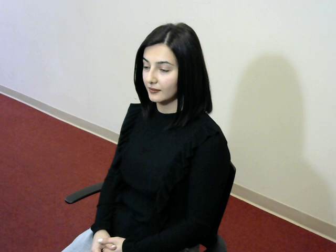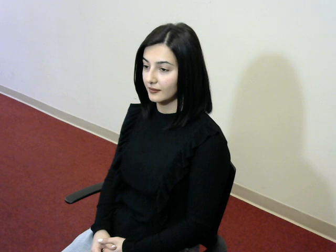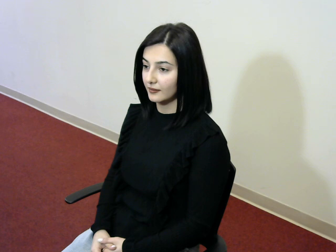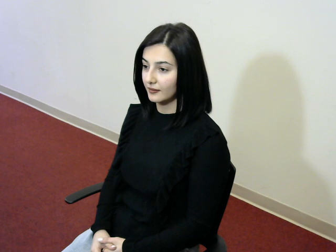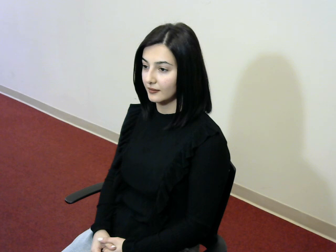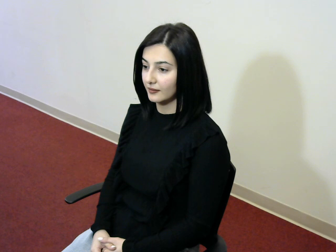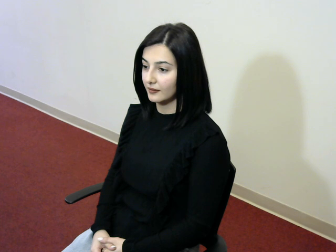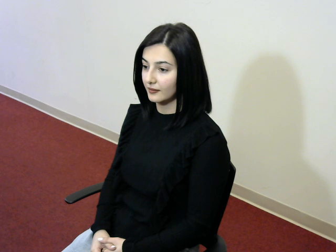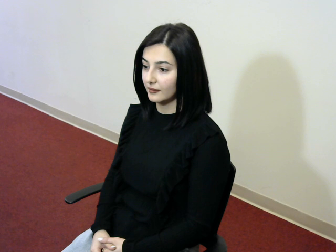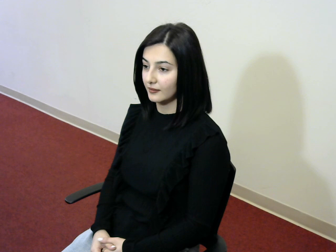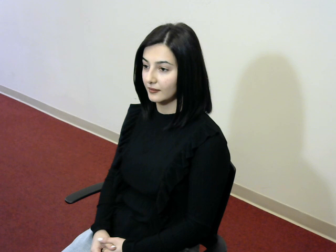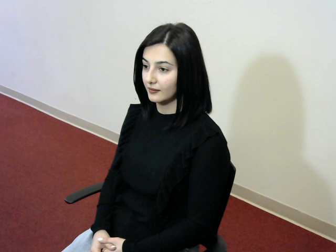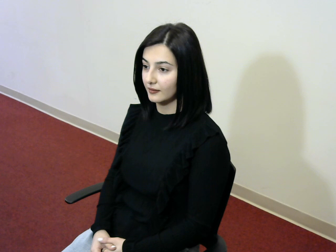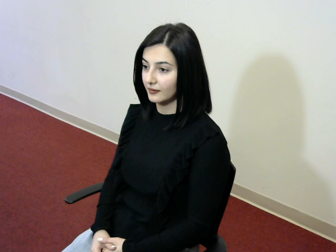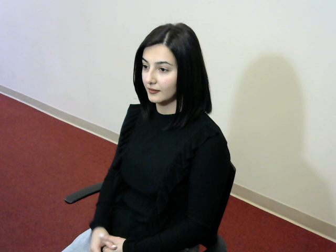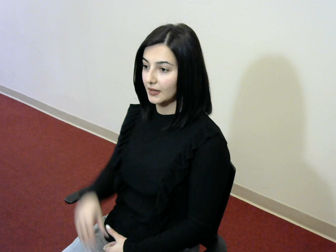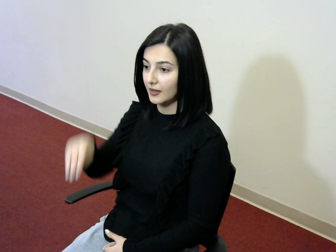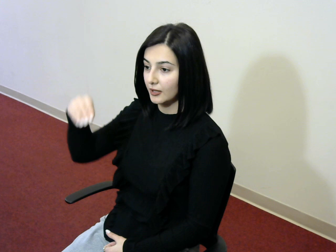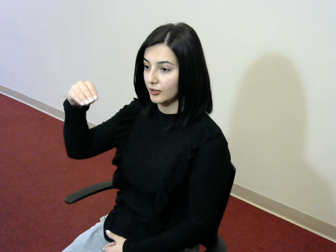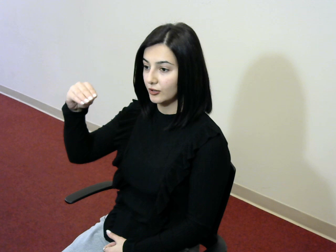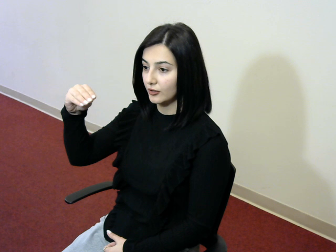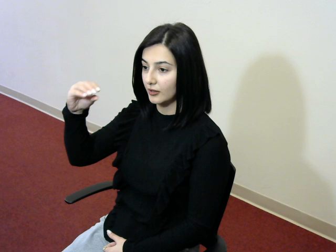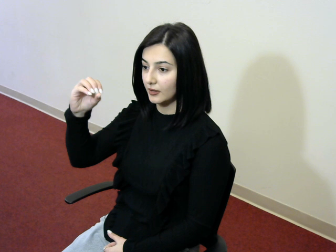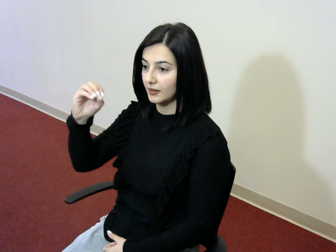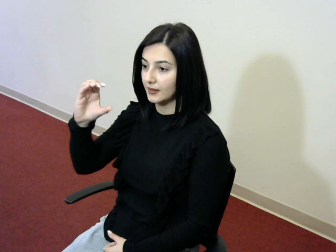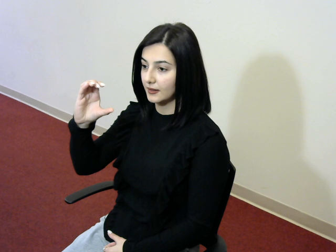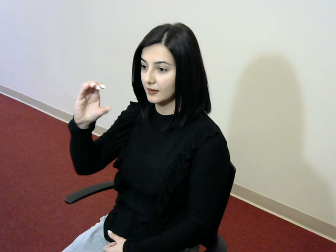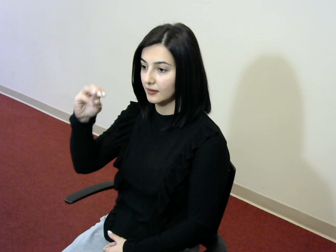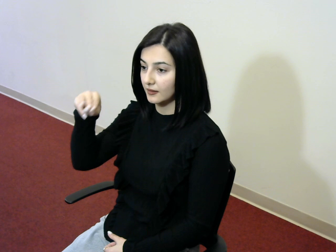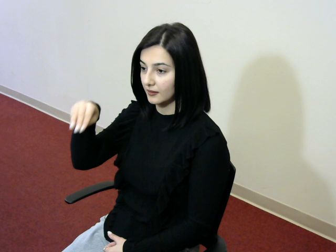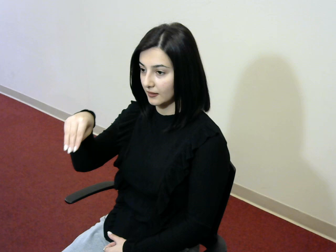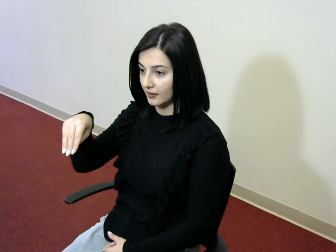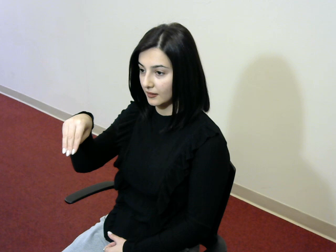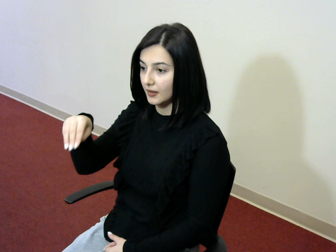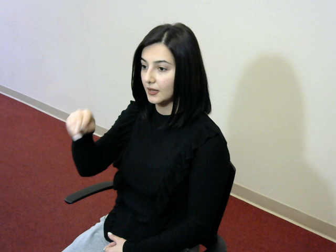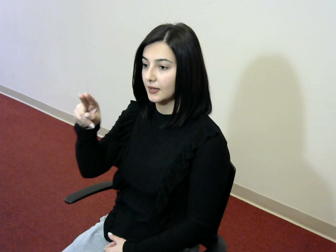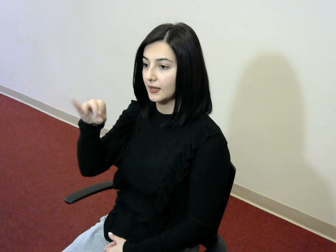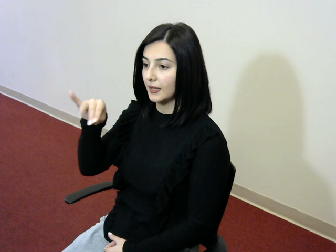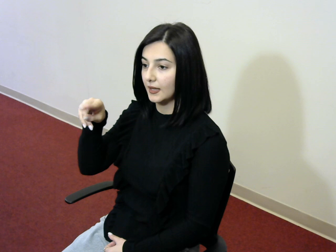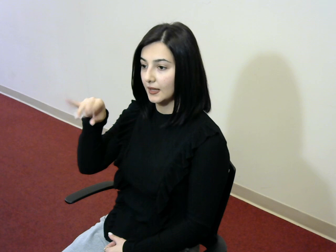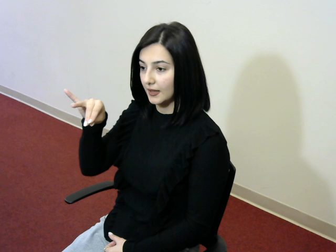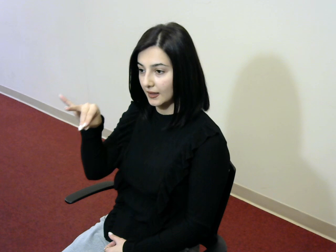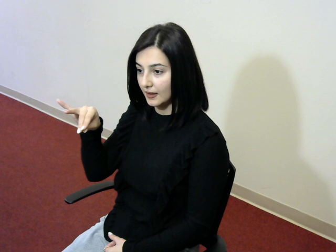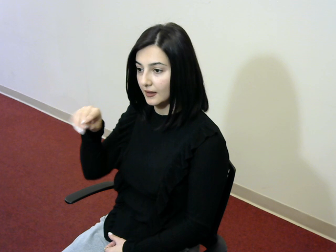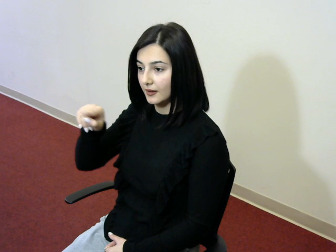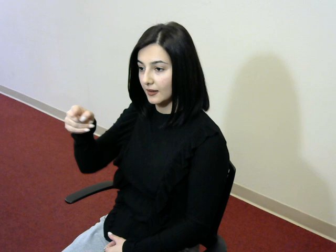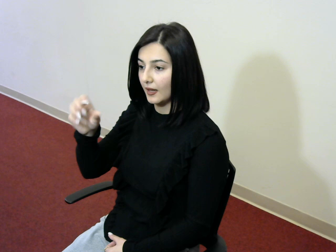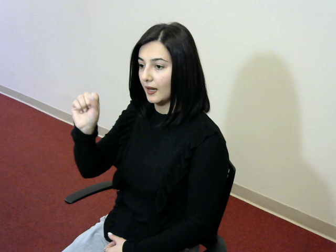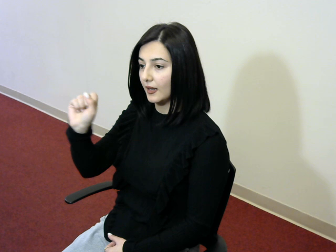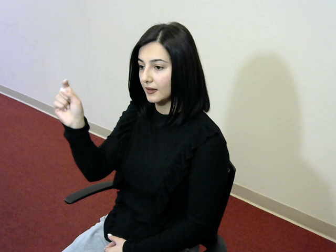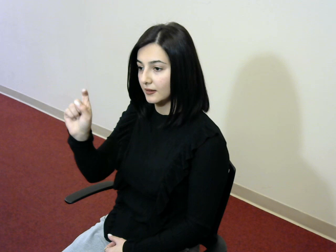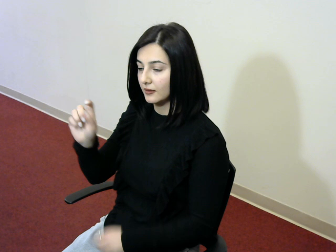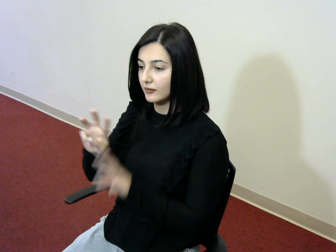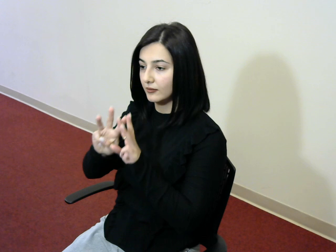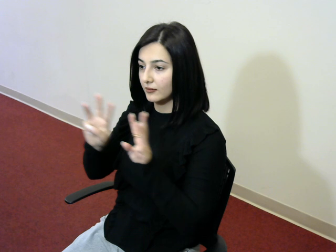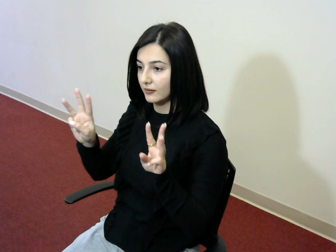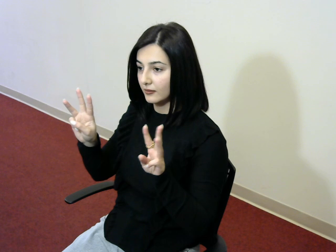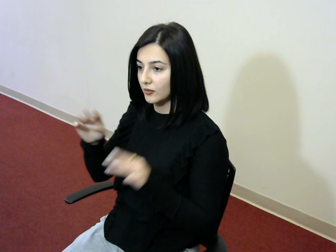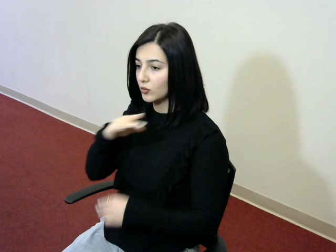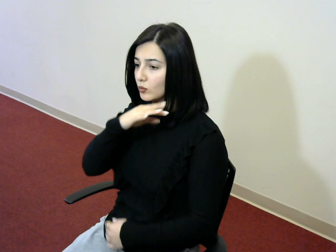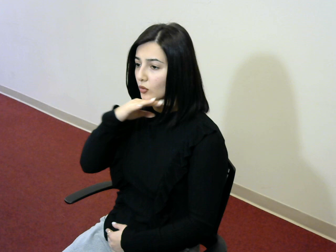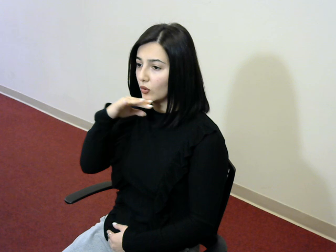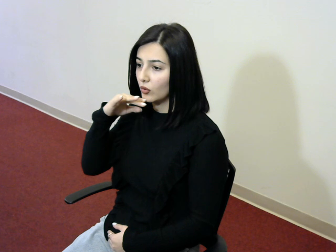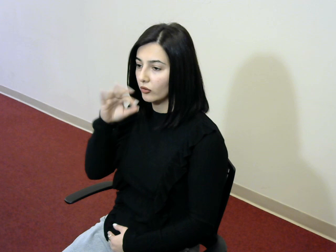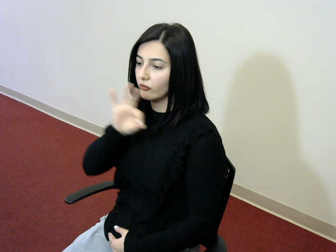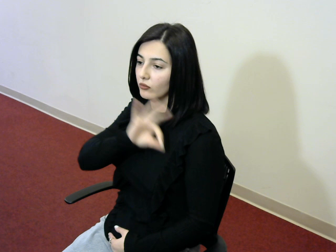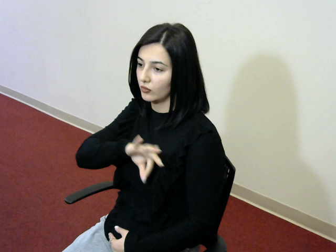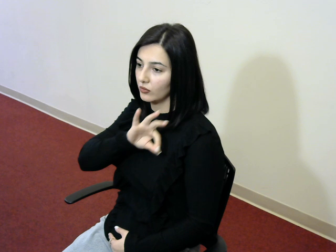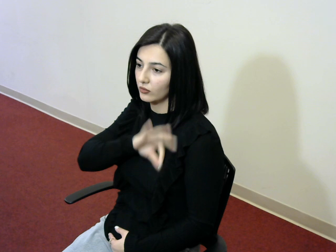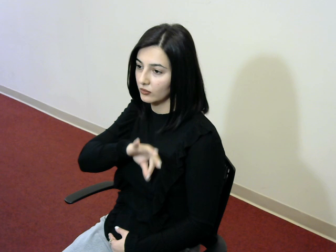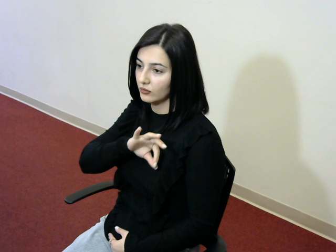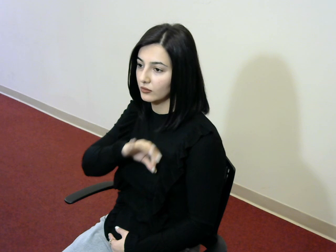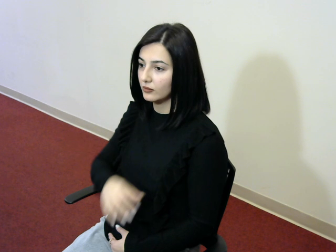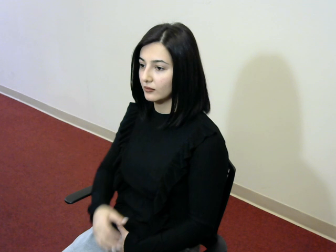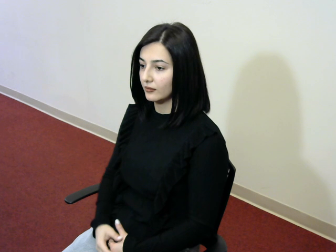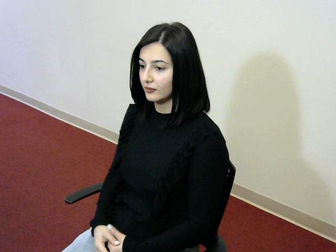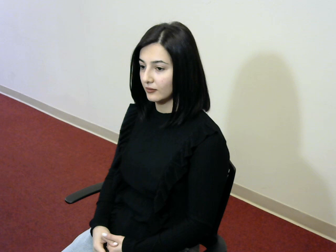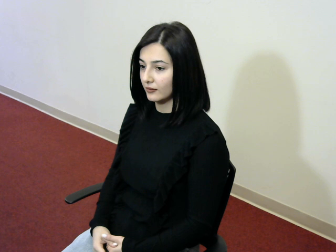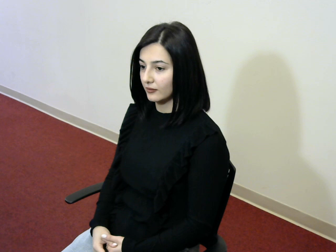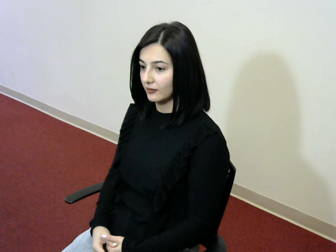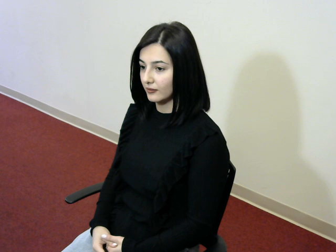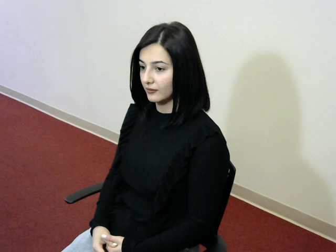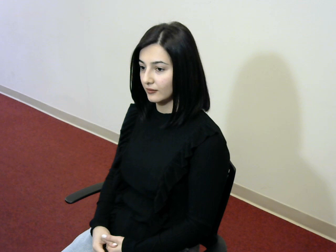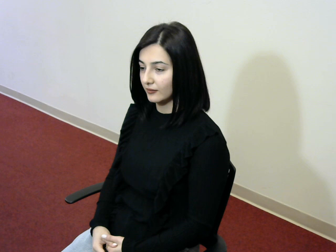Jestdili.az saytı çox faydalıdır